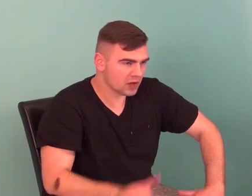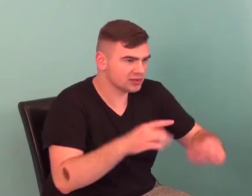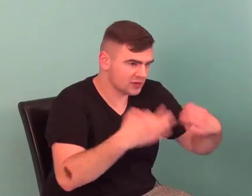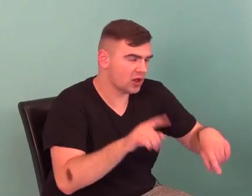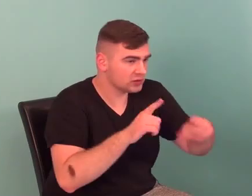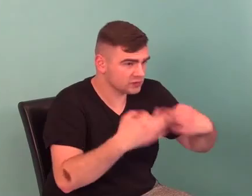To znaczy, że wolno.